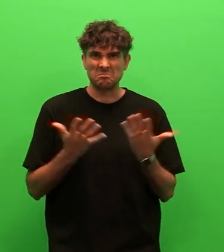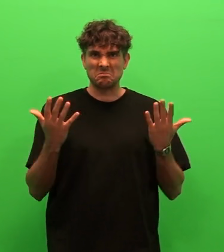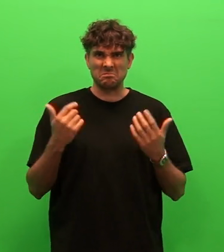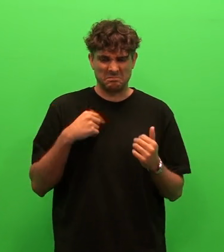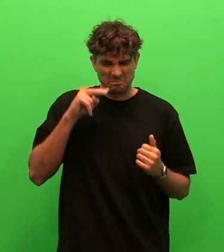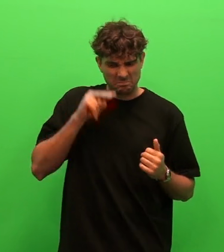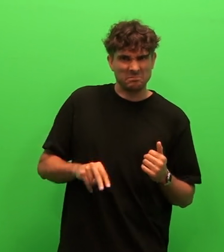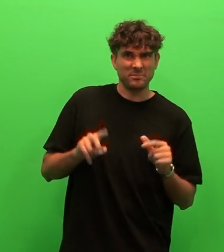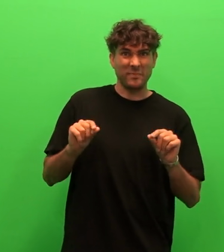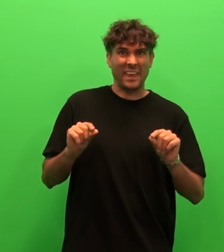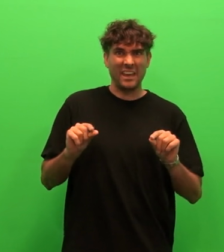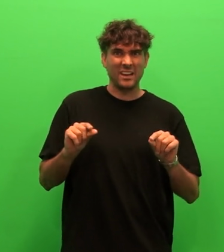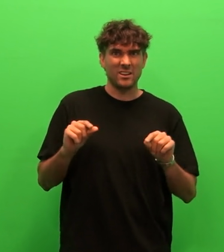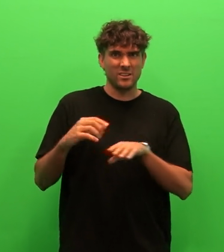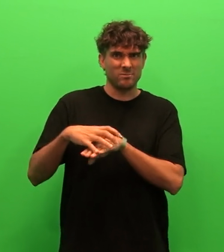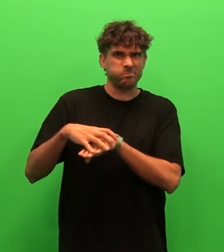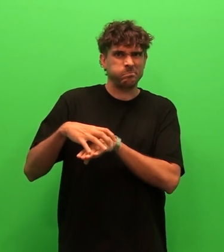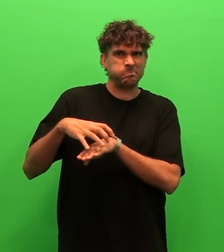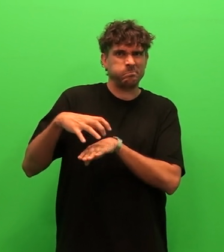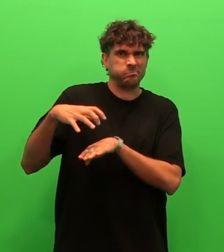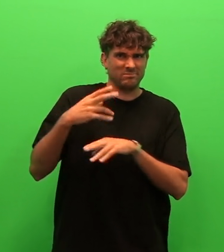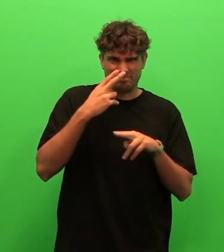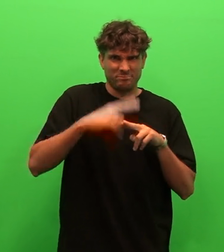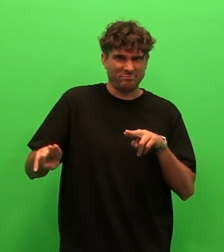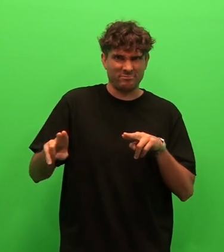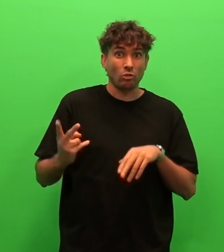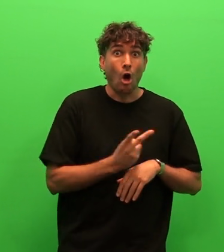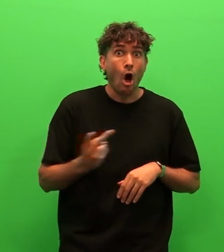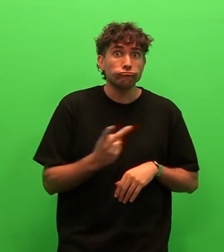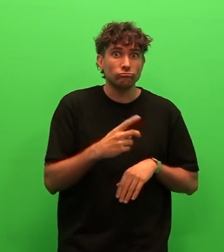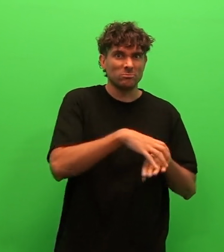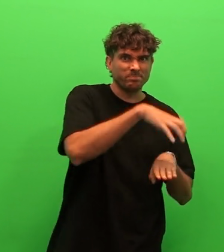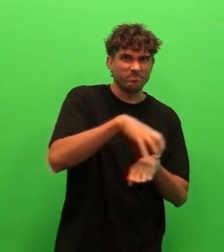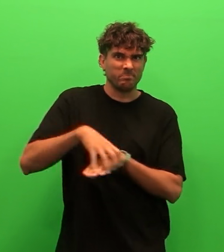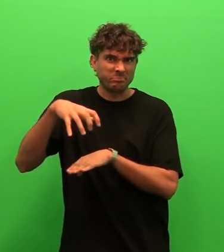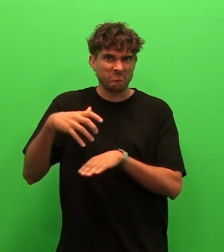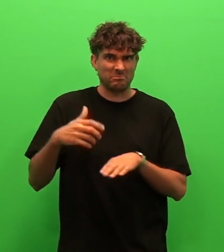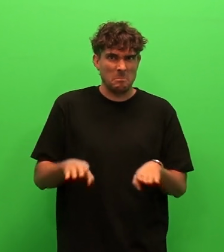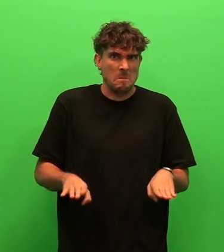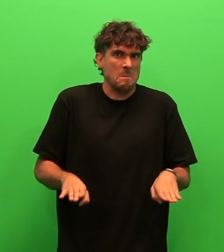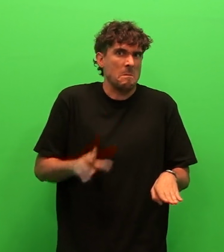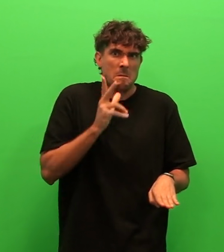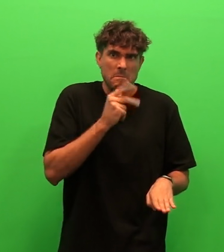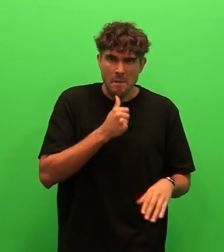Veia que tenia el peu inflat, és estrany, després tenia tot dos peus inflats.